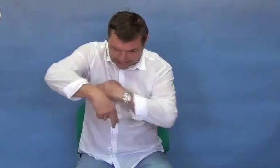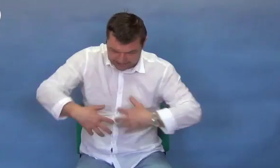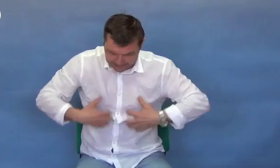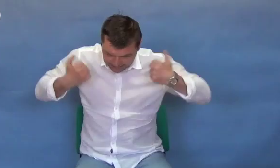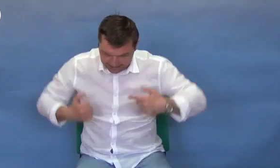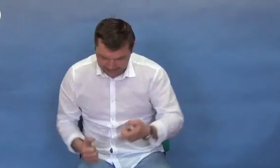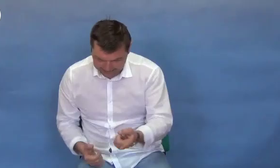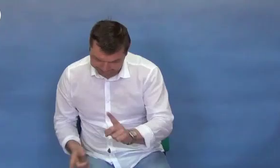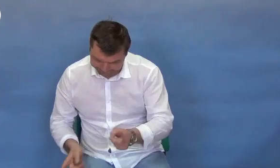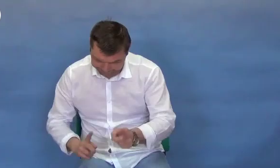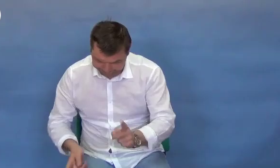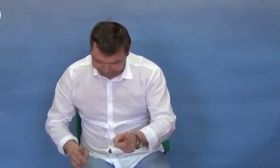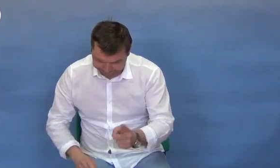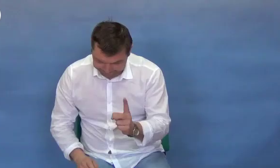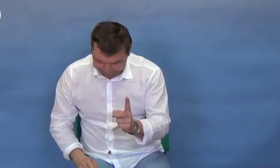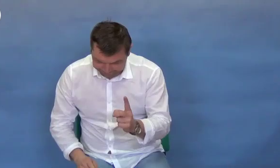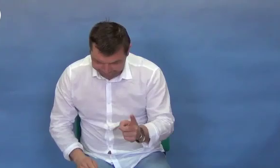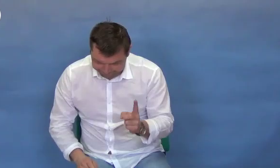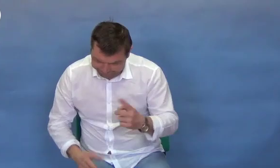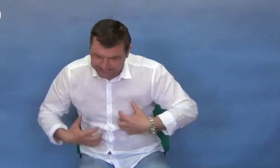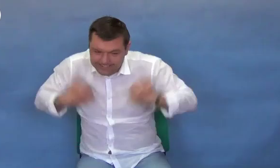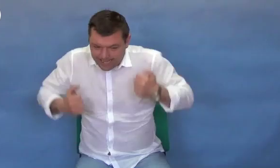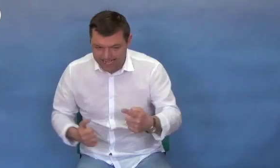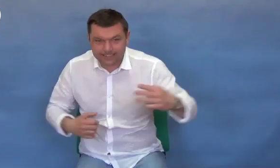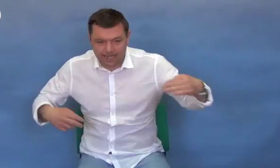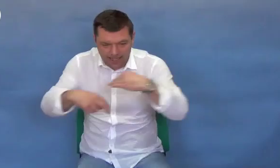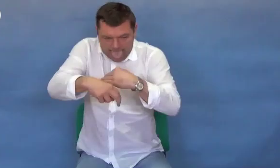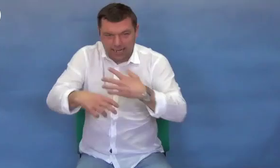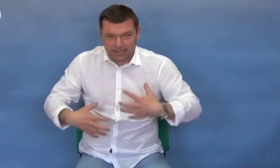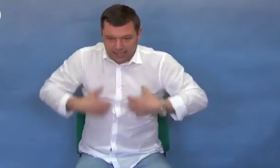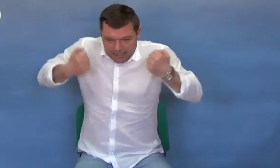Przestraszył się przejeżdżającego samochodu.